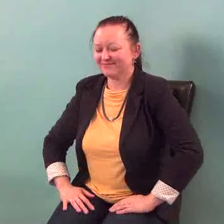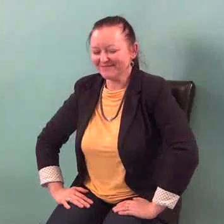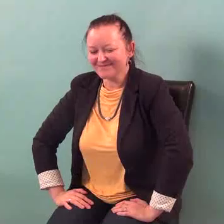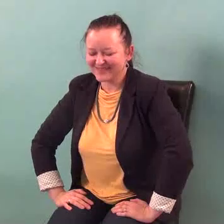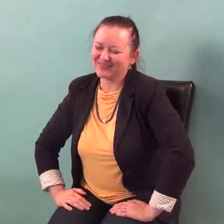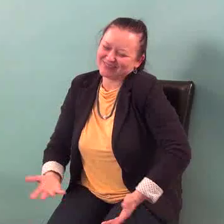No.